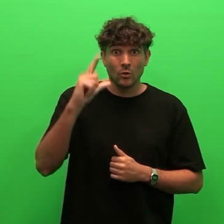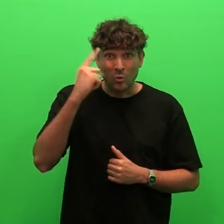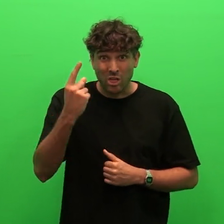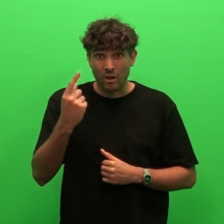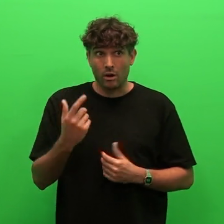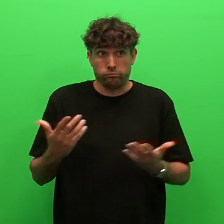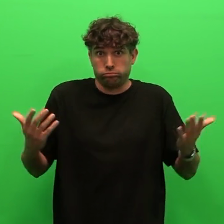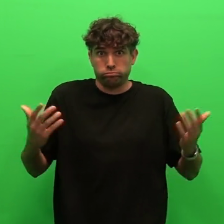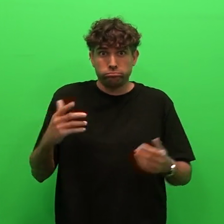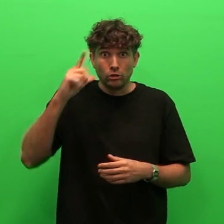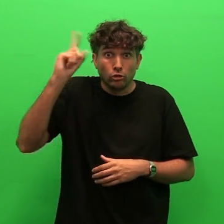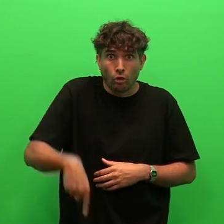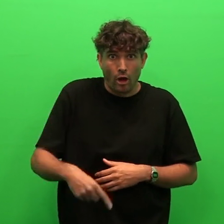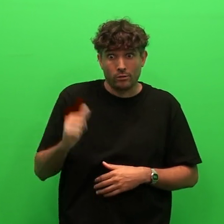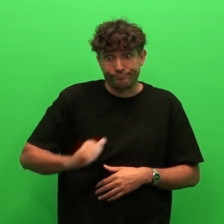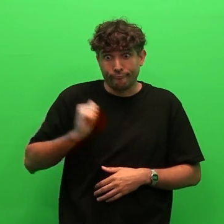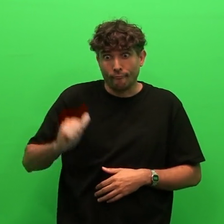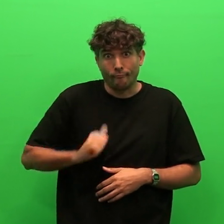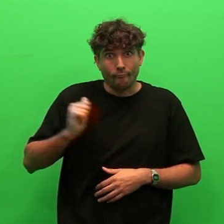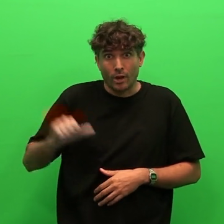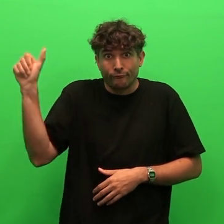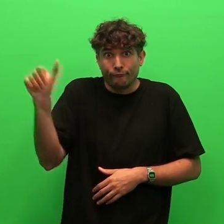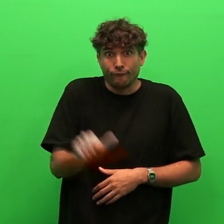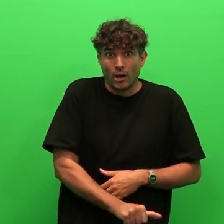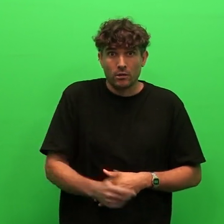En un dia, ostres, estic tot el dia amb diarrea, durant tot el dia.